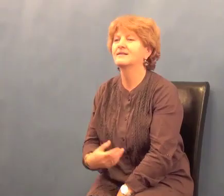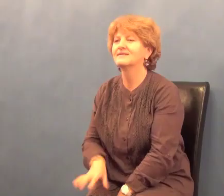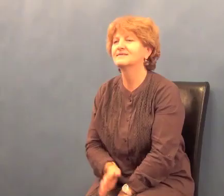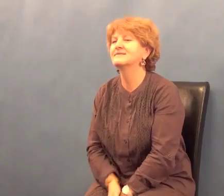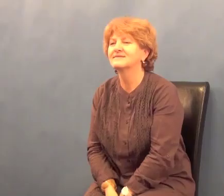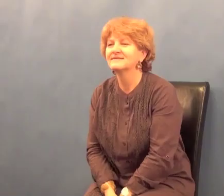Aha.